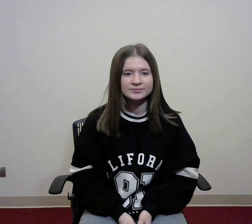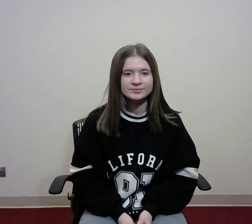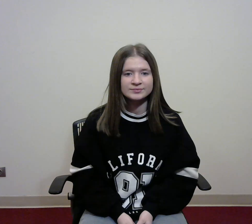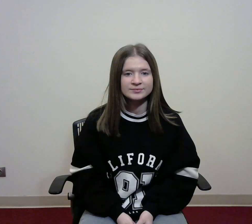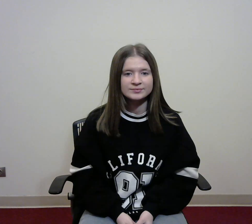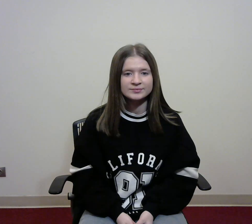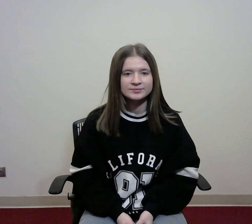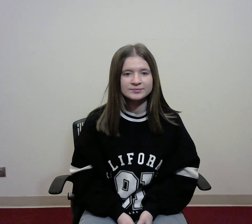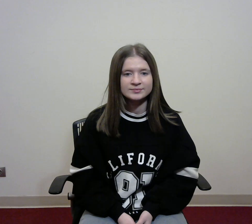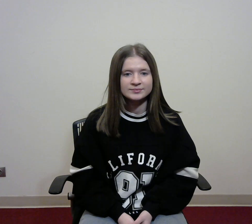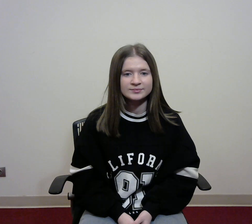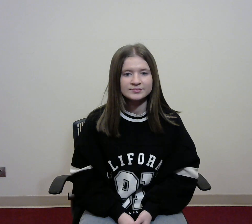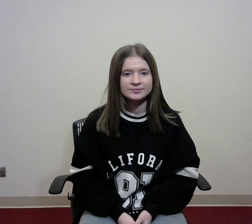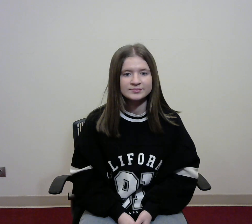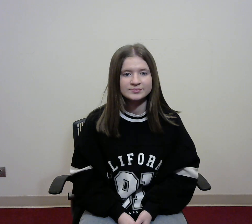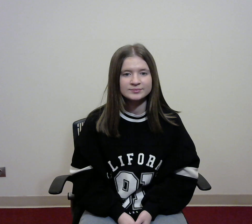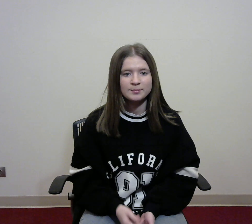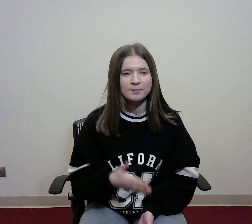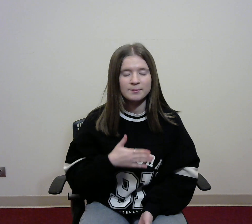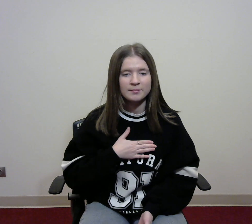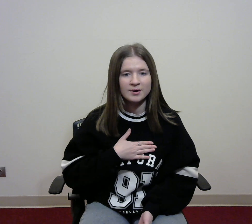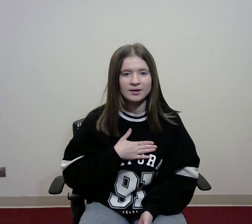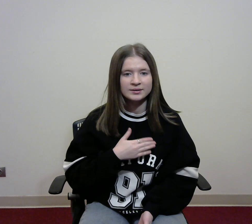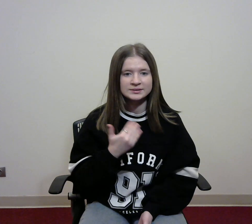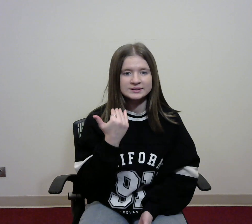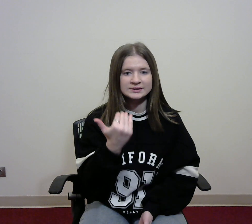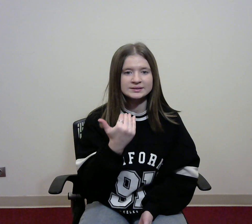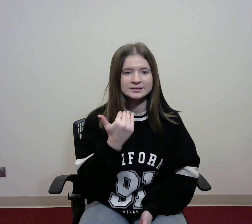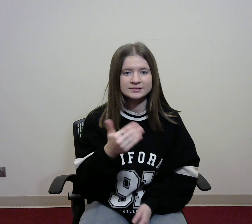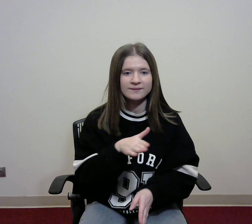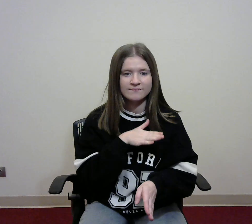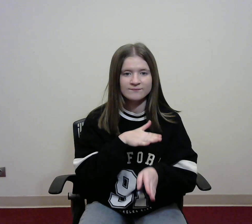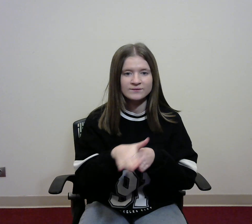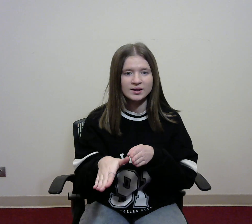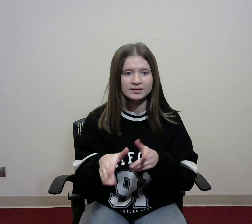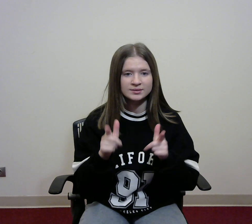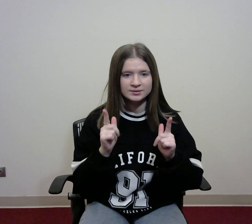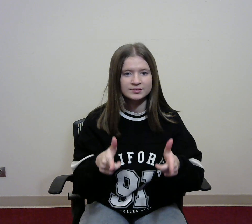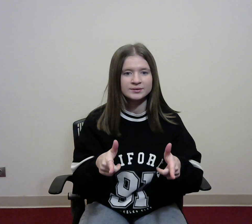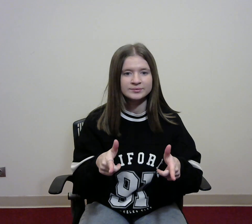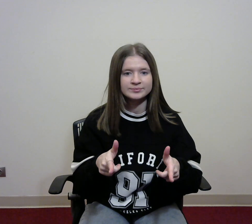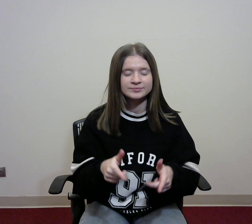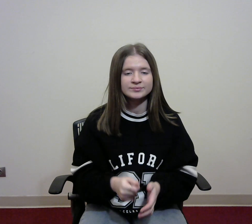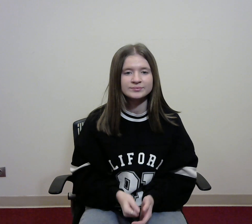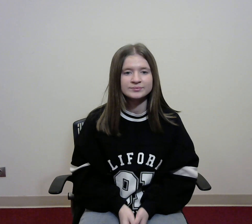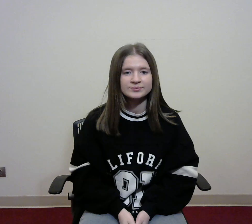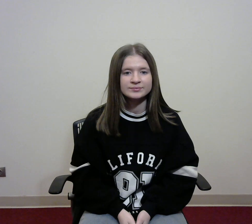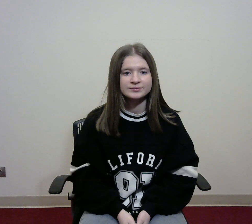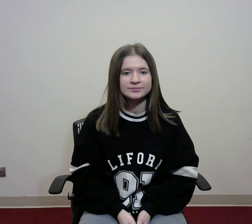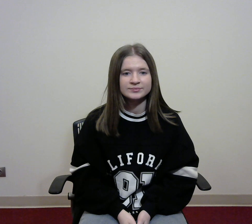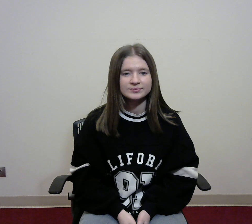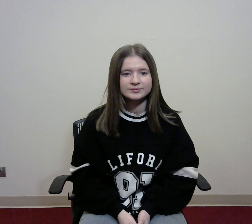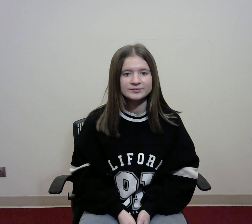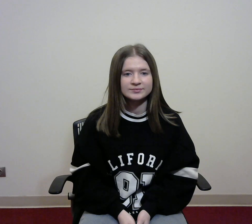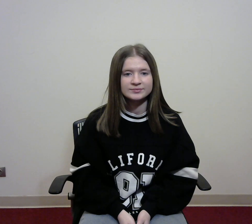Mən sizinlə tamamilə razıyam